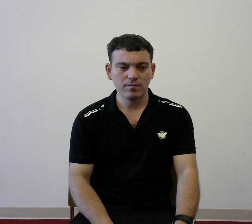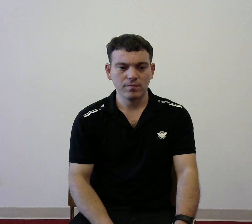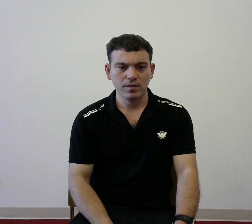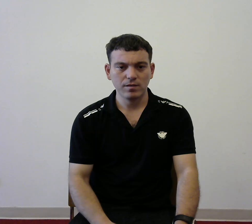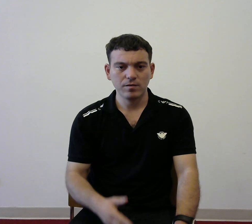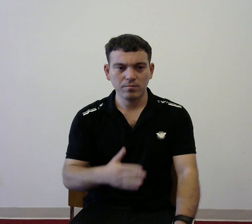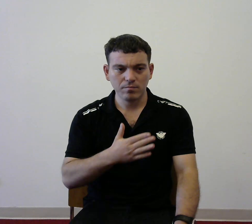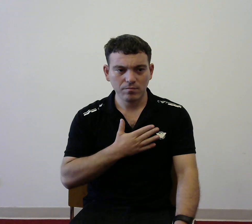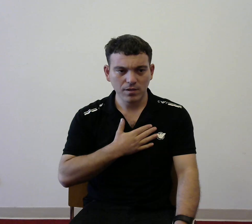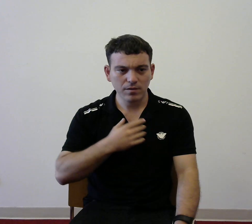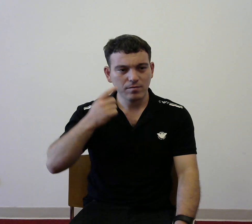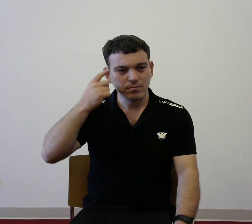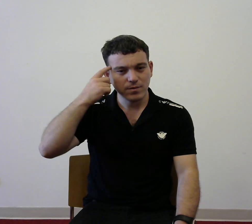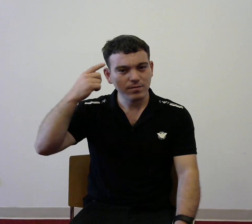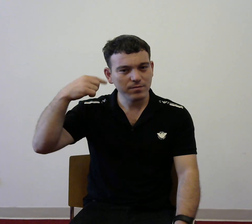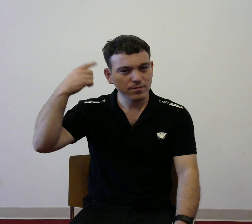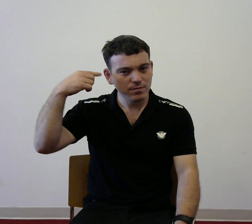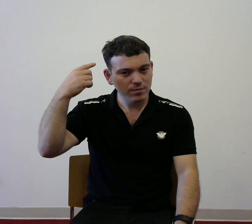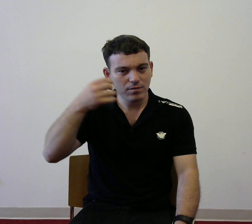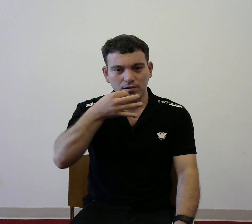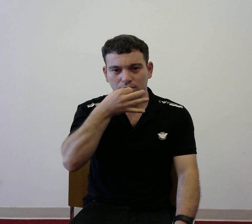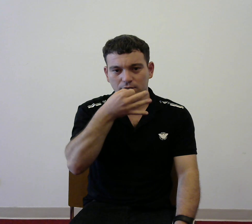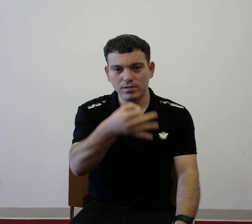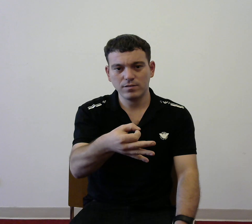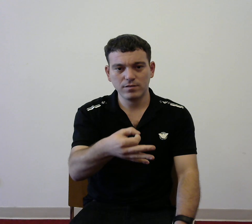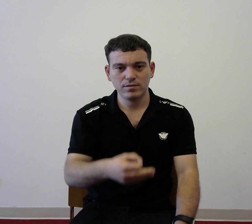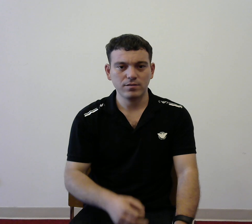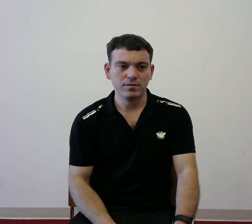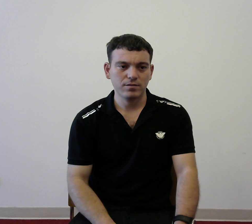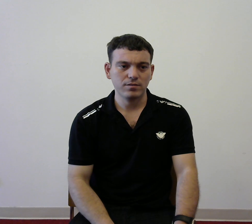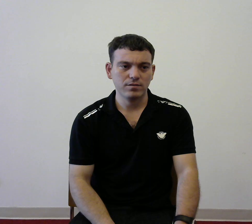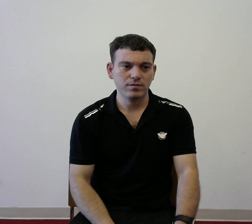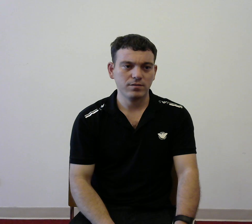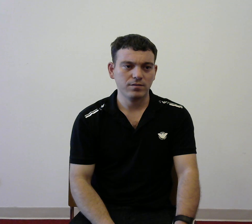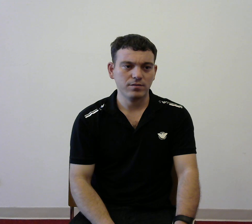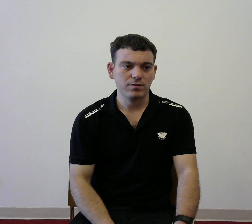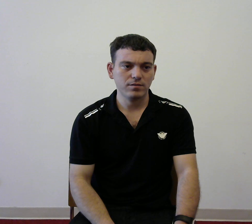Mən fikirləşim, deyərəm